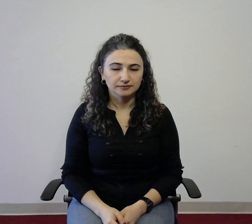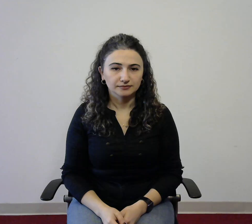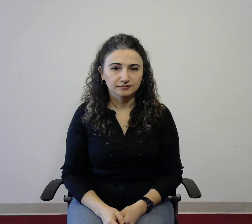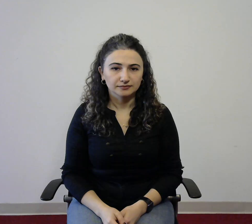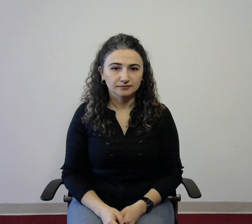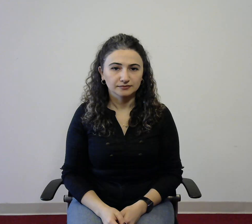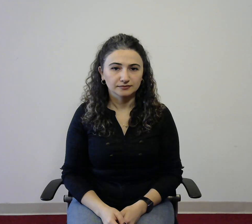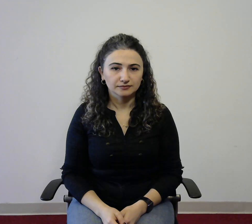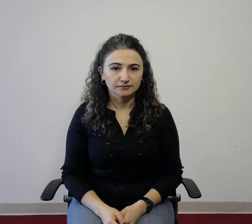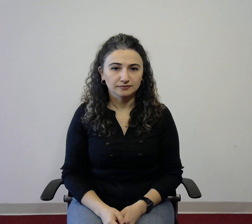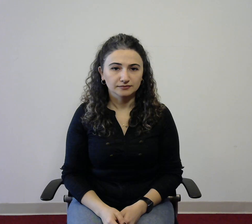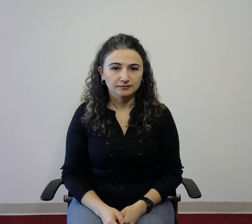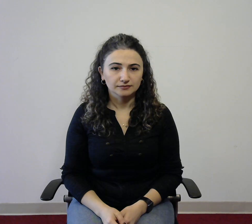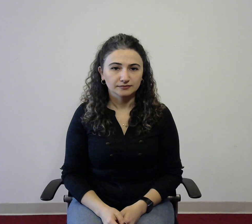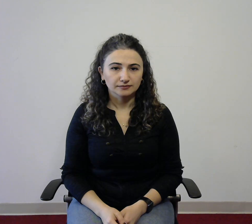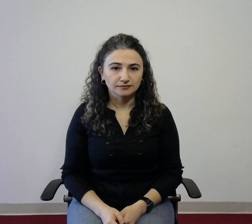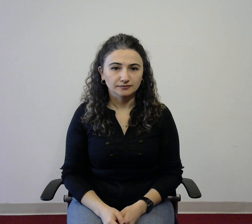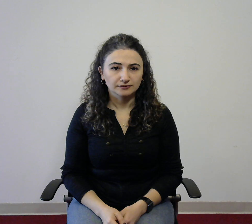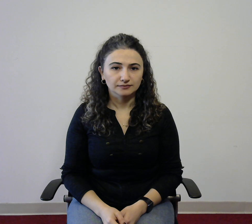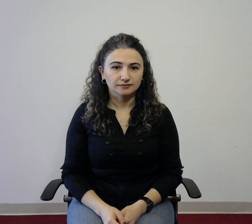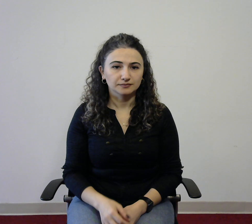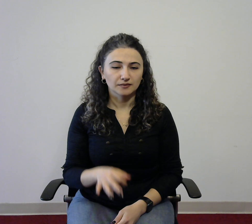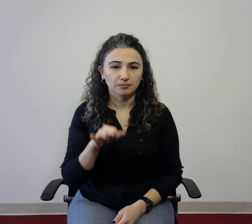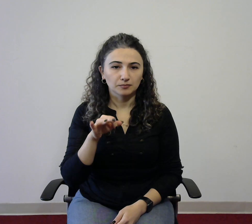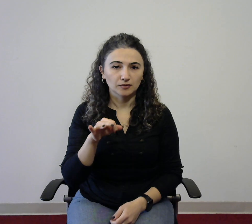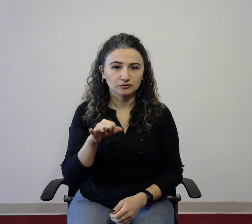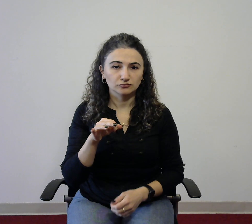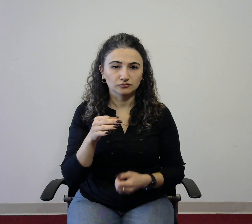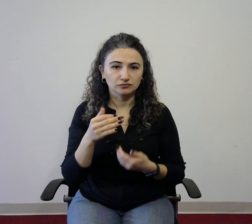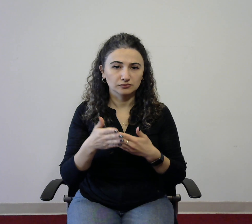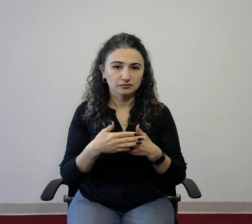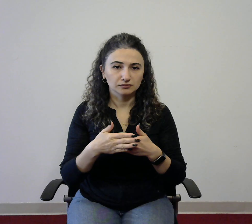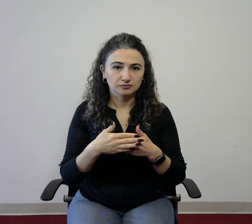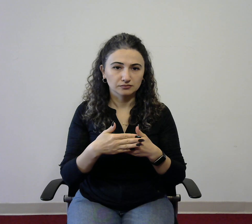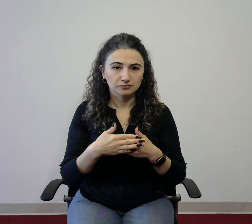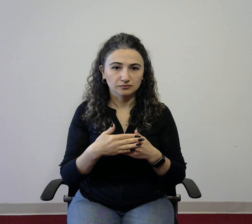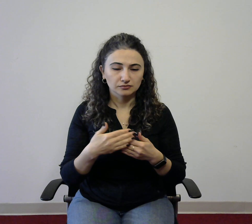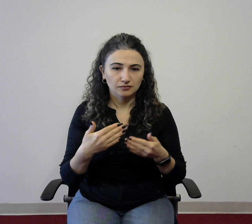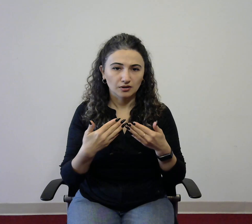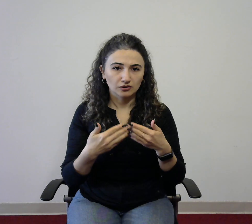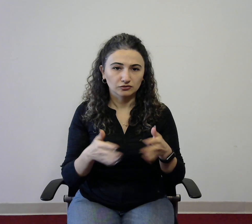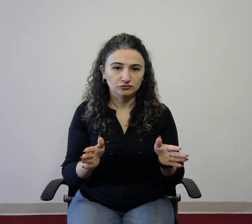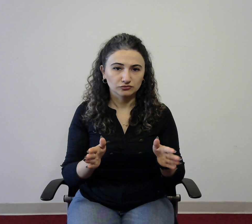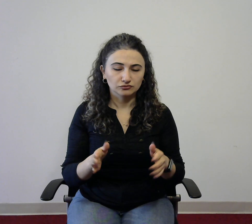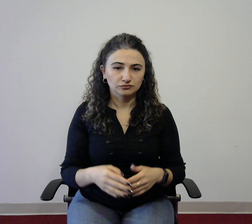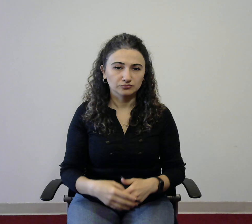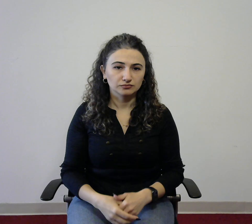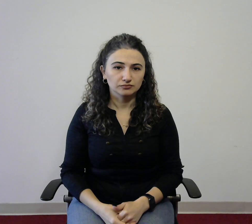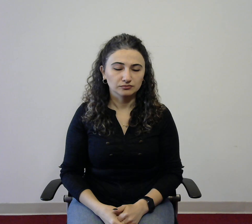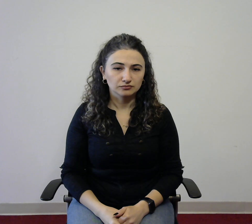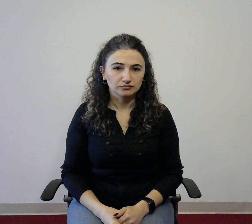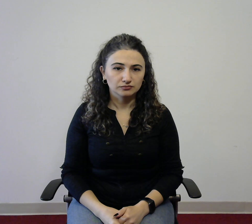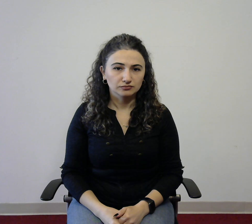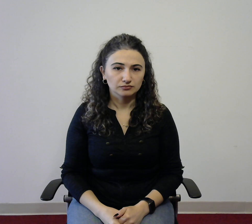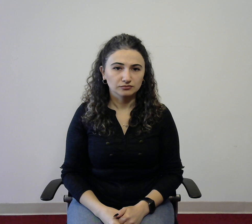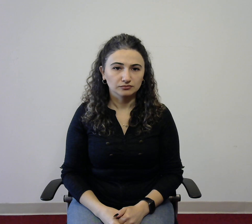Maşının qapısı açıqdır